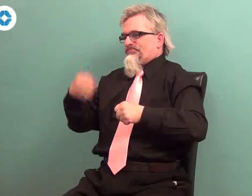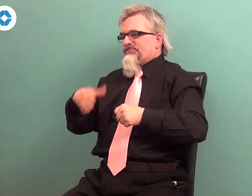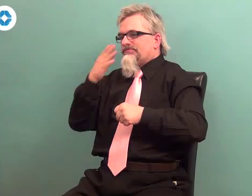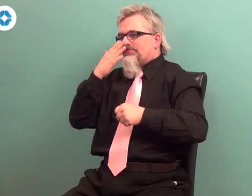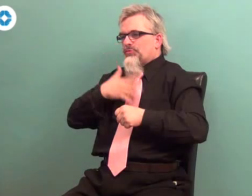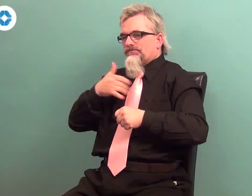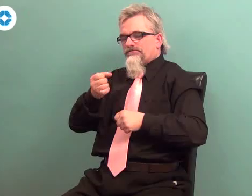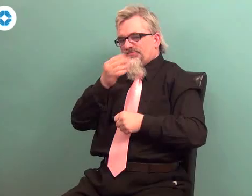Czuł zapach dymu i rozczarował się.